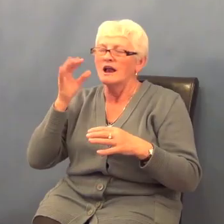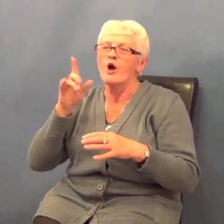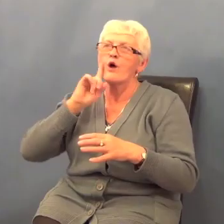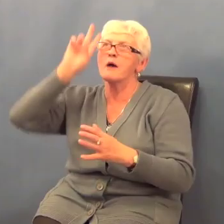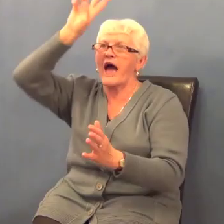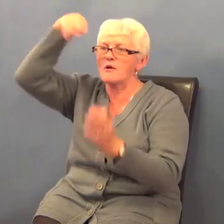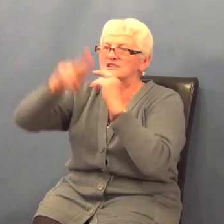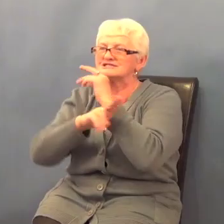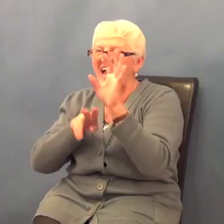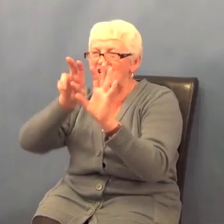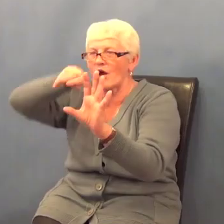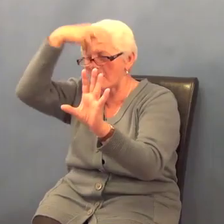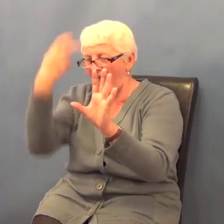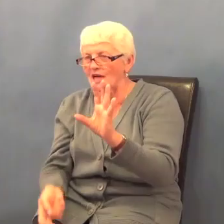Chłopiec spadł z drzewa.